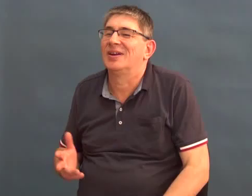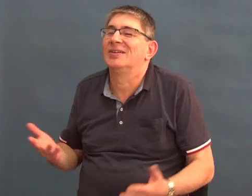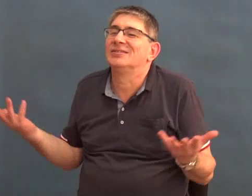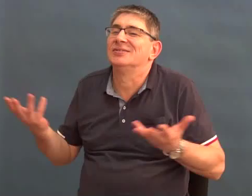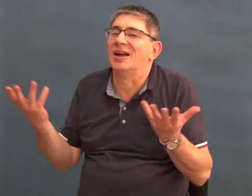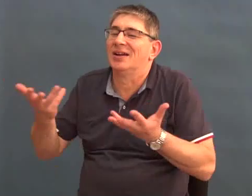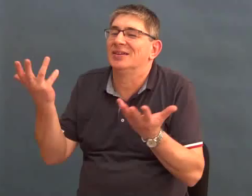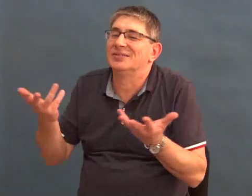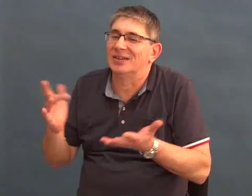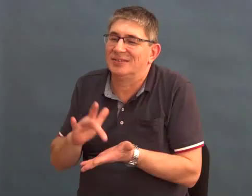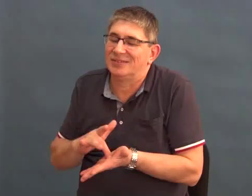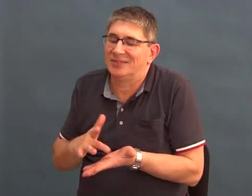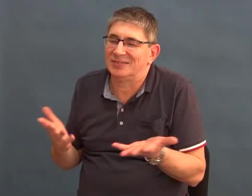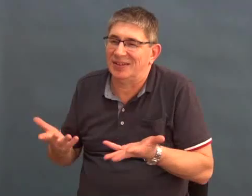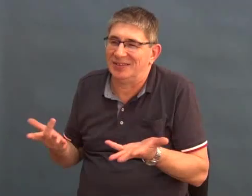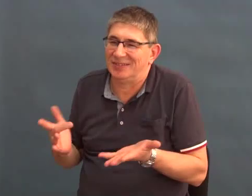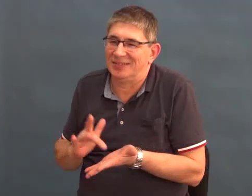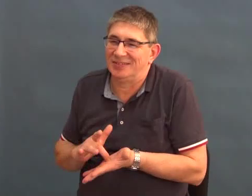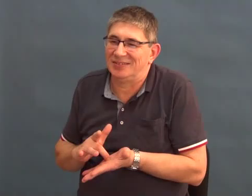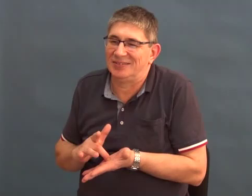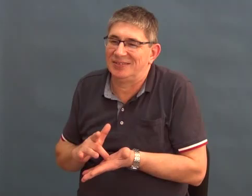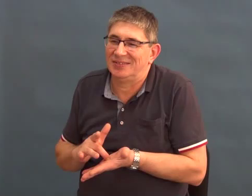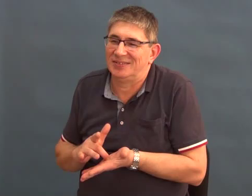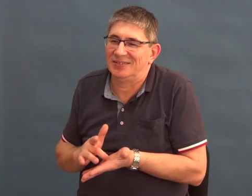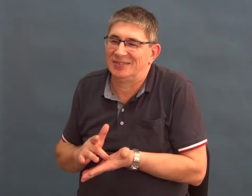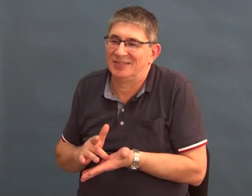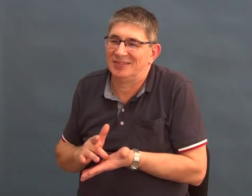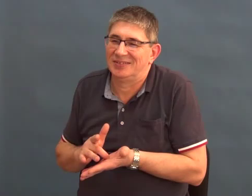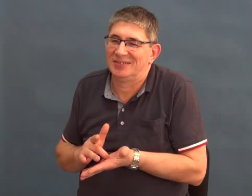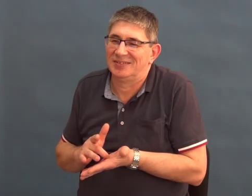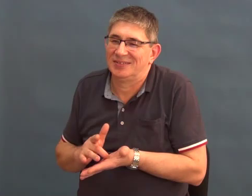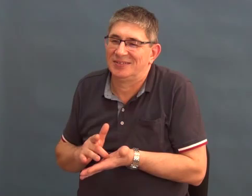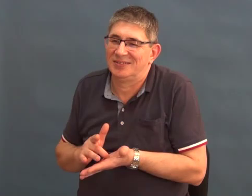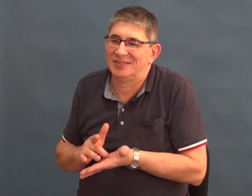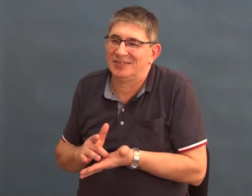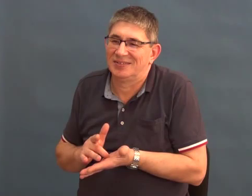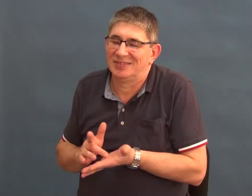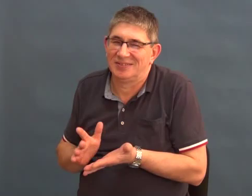W jakim miejscu, gdzie?